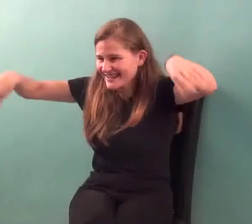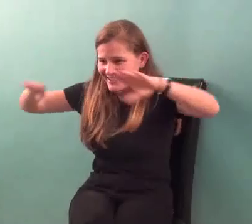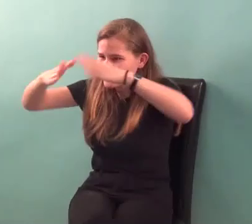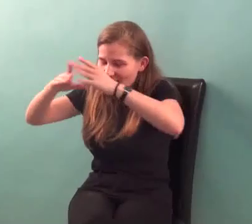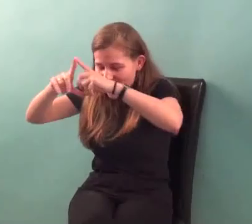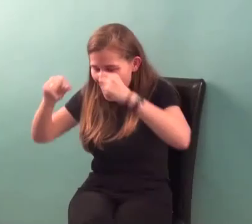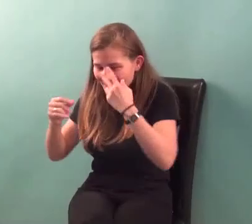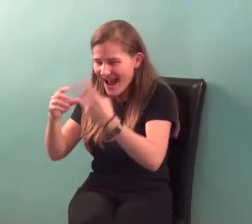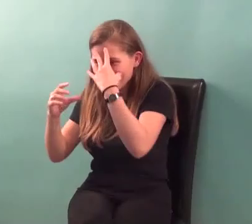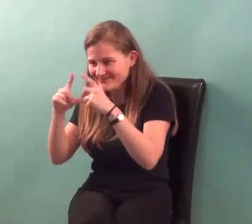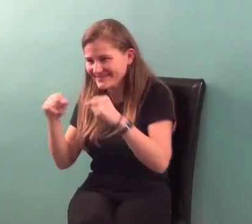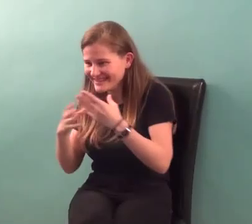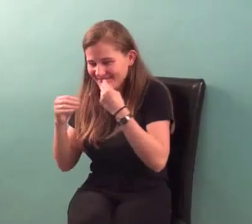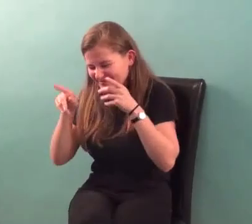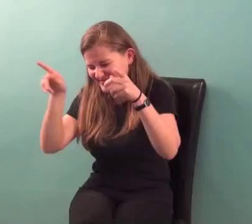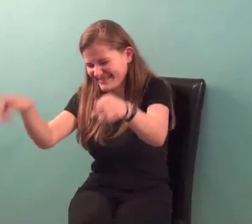Tylko patrzę na trójkąt w obrazie, a nie co jest dalej.